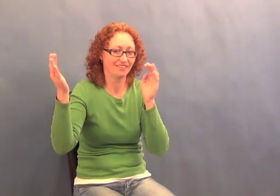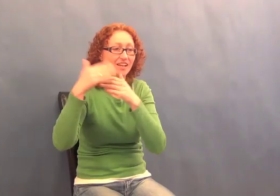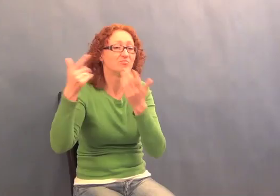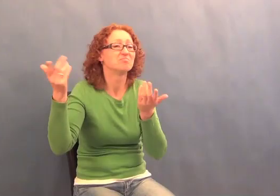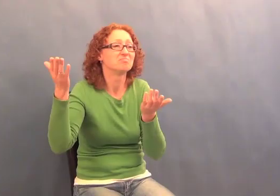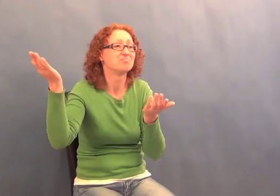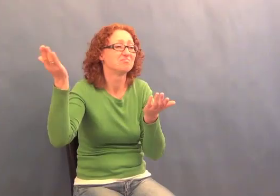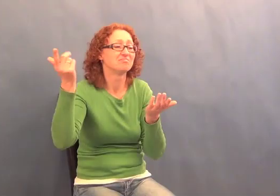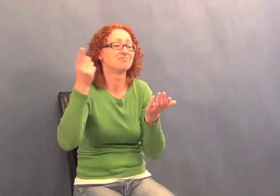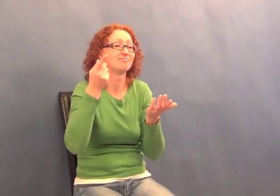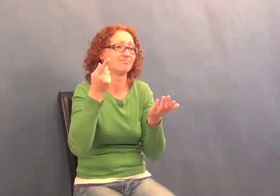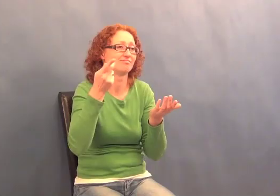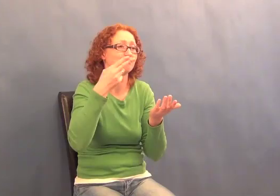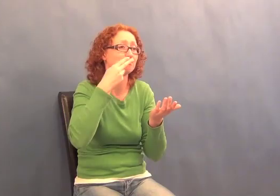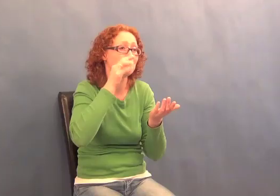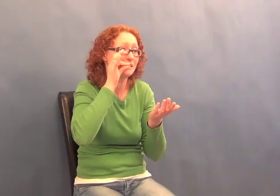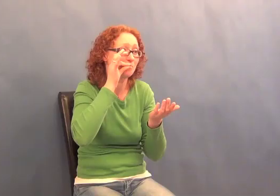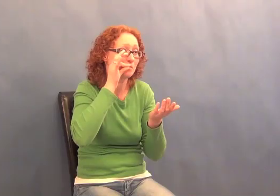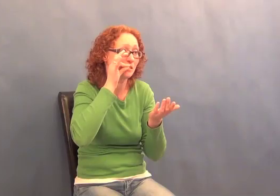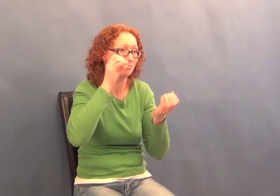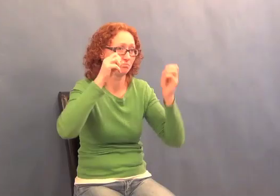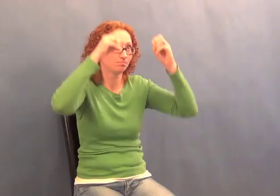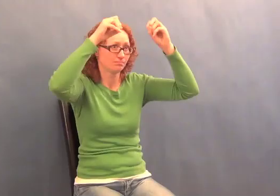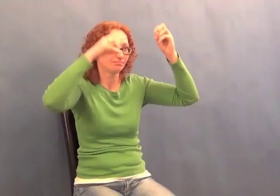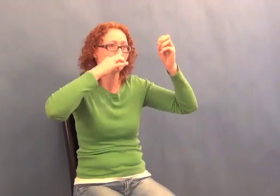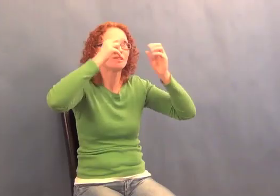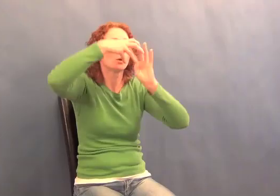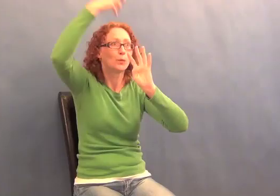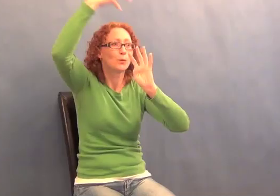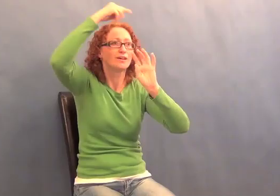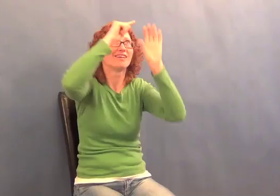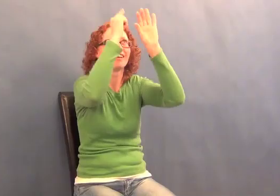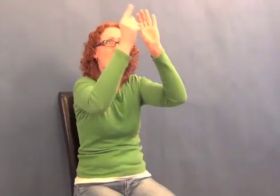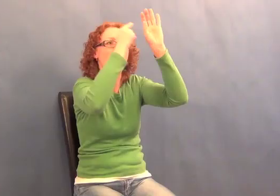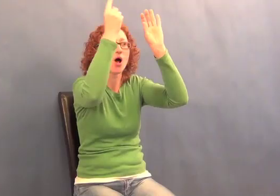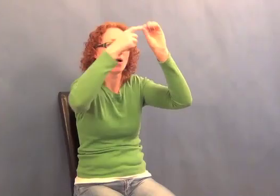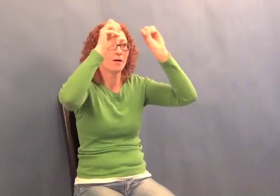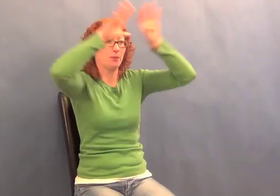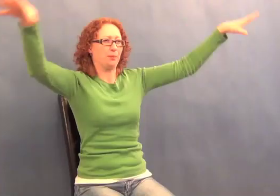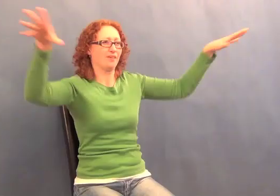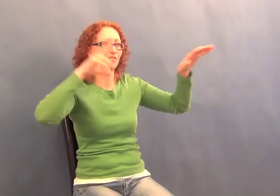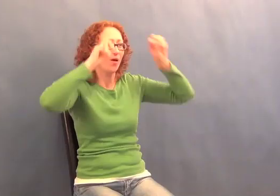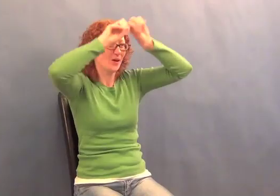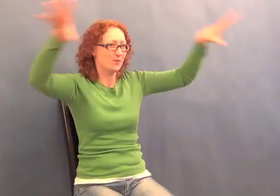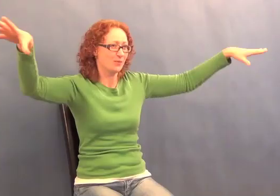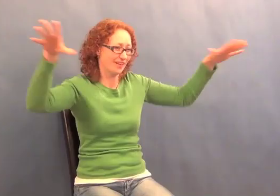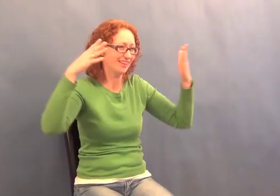W zamkniętym pokoju ktoś palił papierosy i z tego powodu uruchomił się czujnik dymu, który włączył zraszacz.